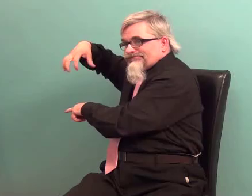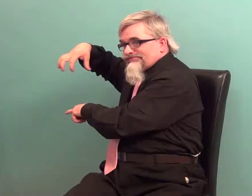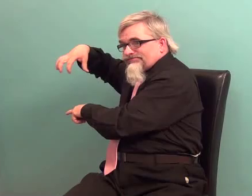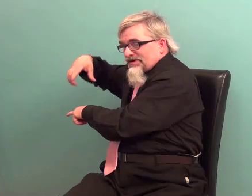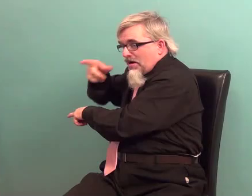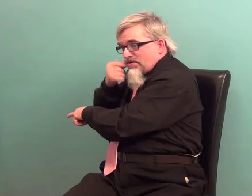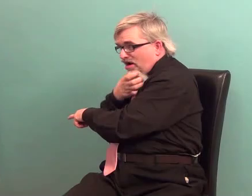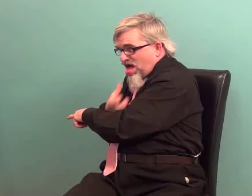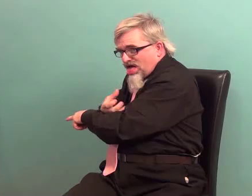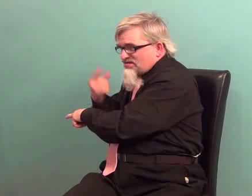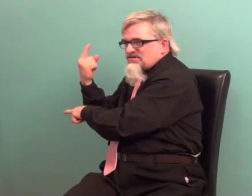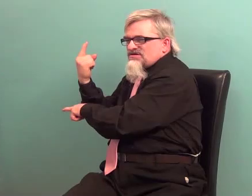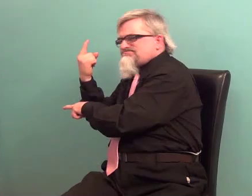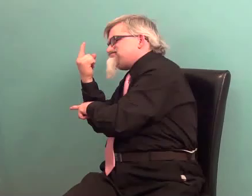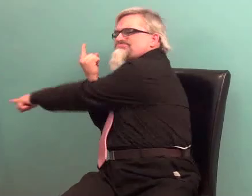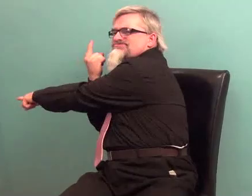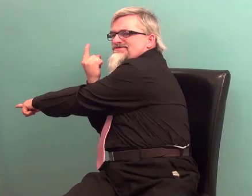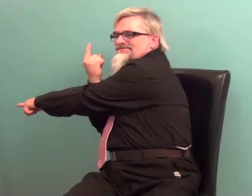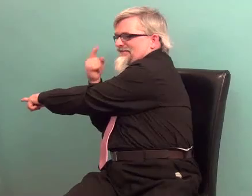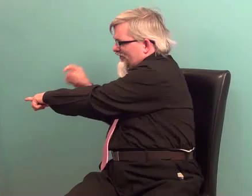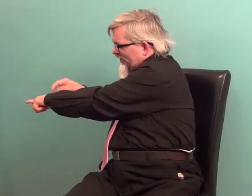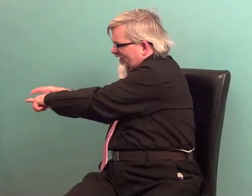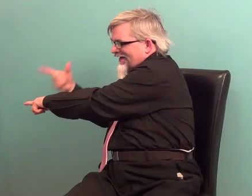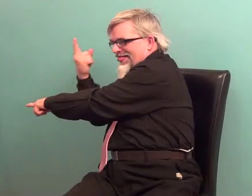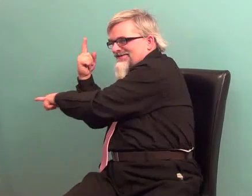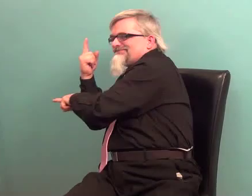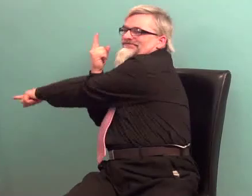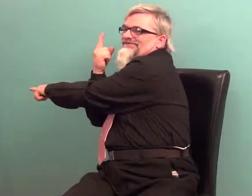Myszka Miki nie wstała, więc jedna wskazówka strzeliła.